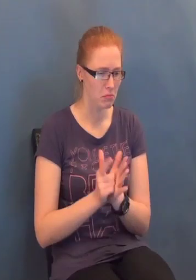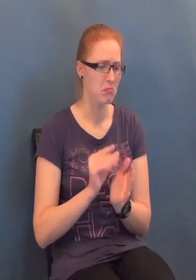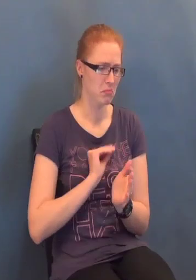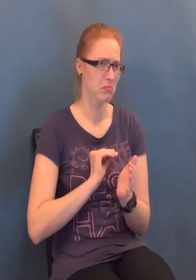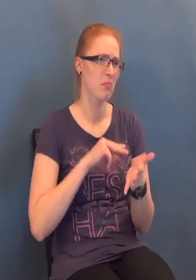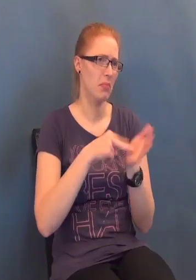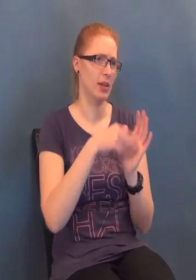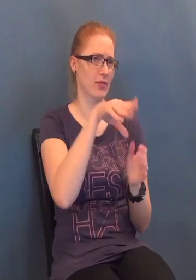Siedemnastego można.